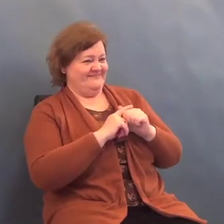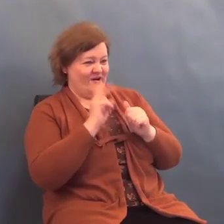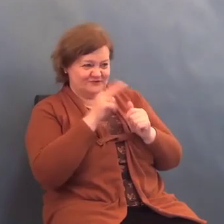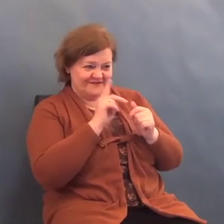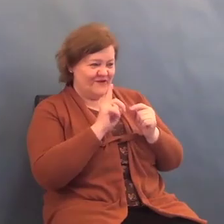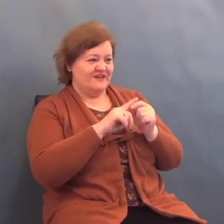W kościołach nie wolno.